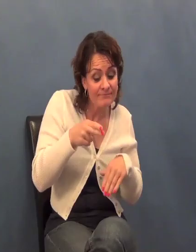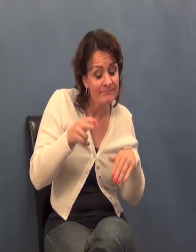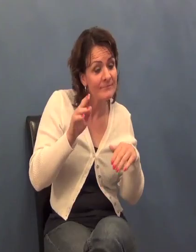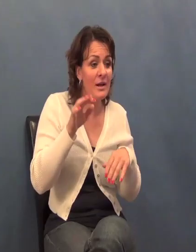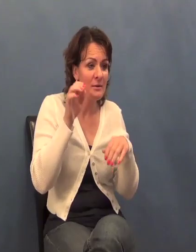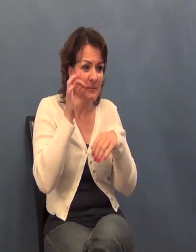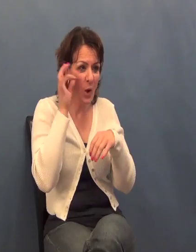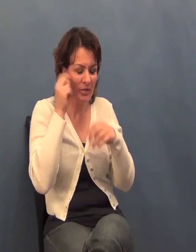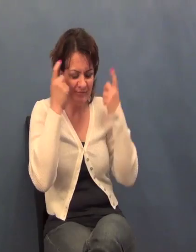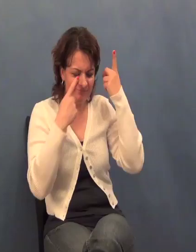Kot myśli, myśli, chodzi, chodzi.